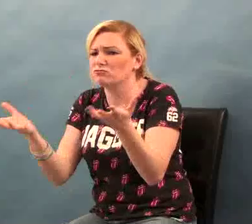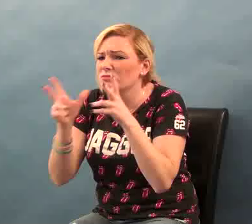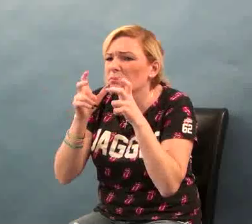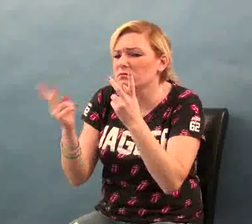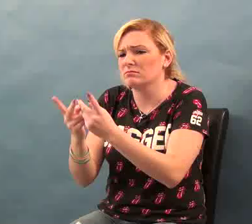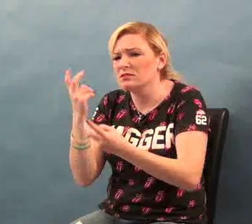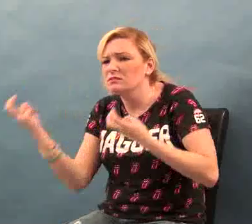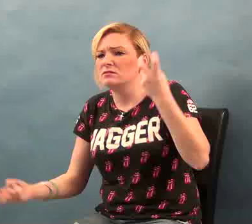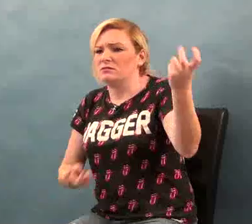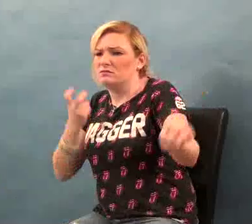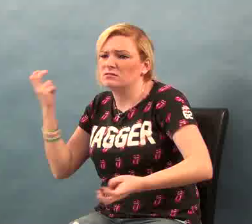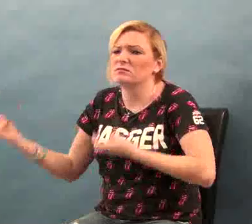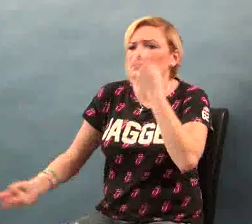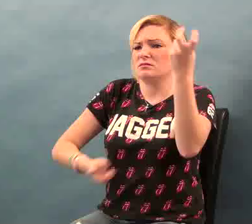Chłopiec długo szukał żaby.